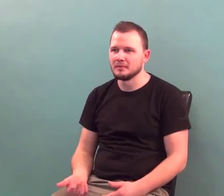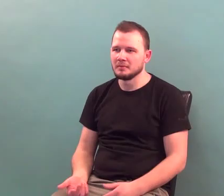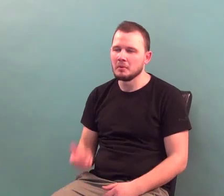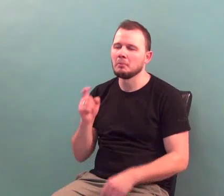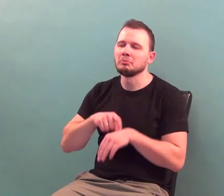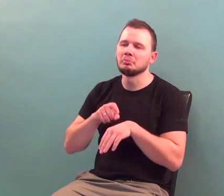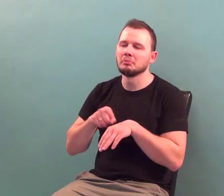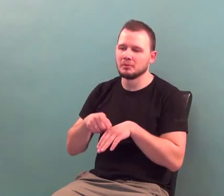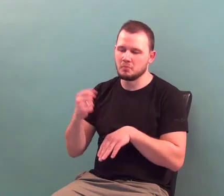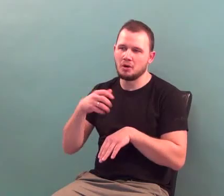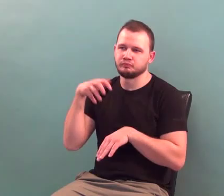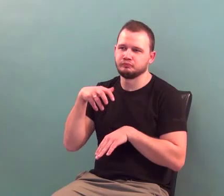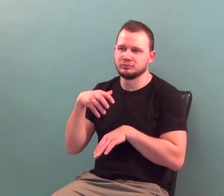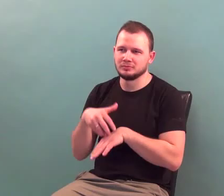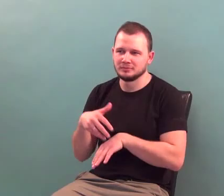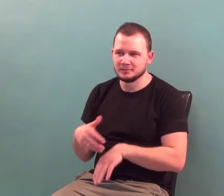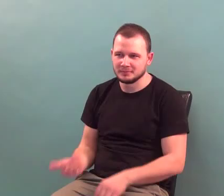Może jest mocny strumień wody.